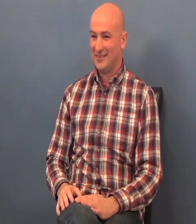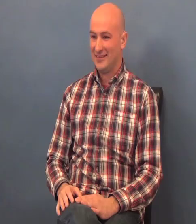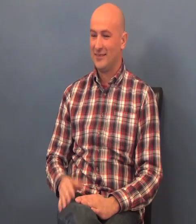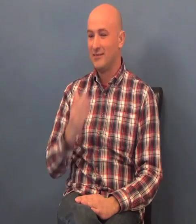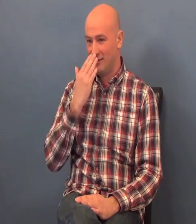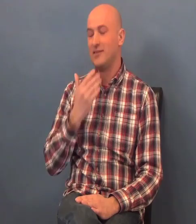Jak wygląda?